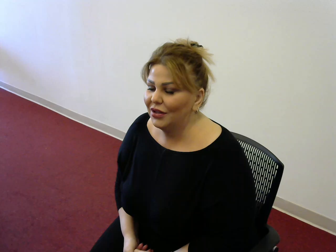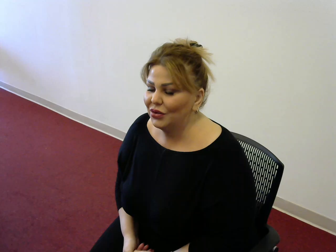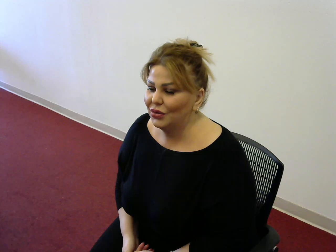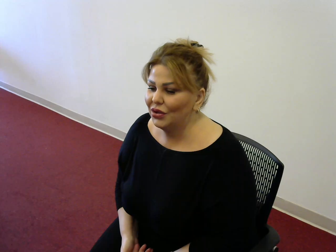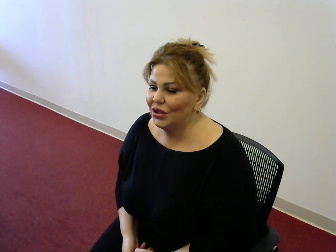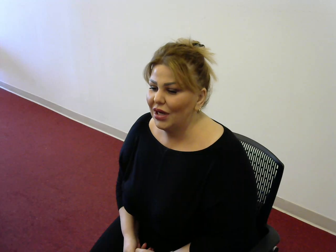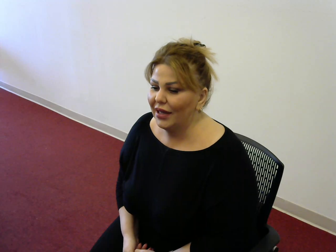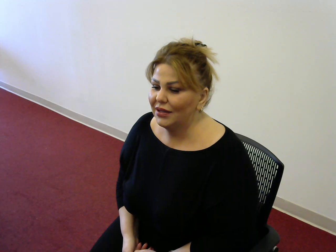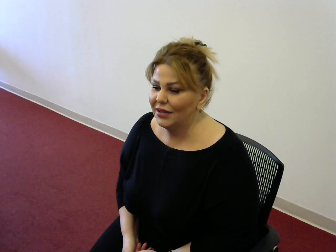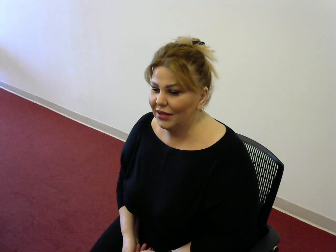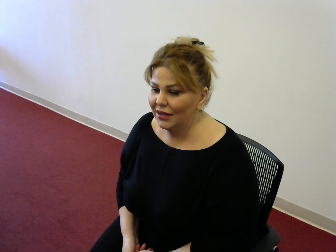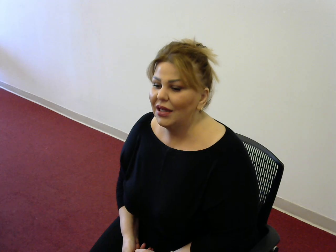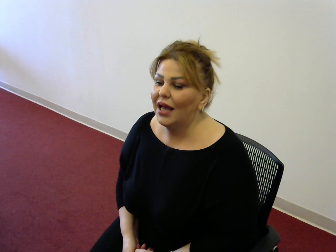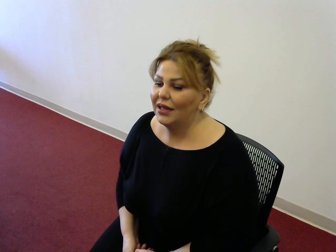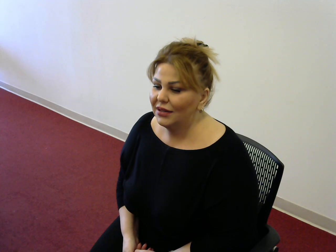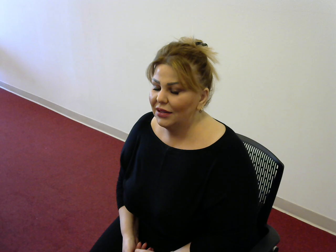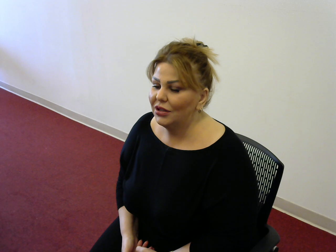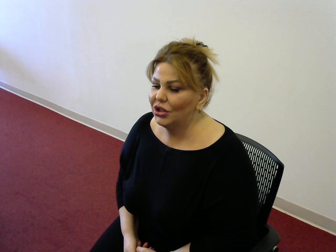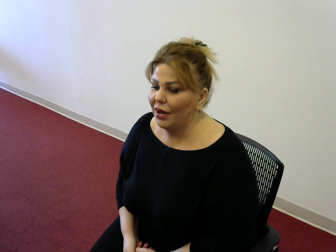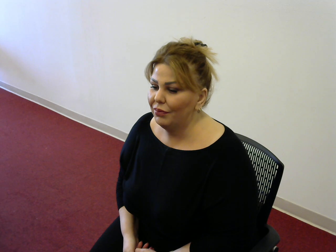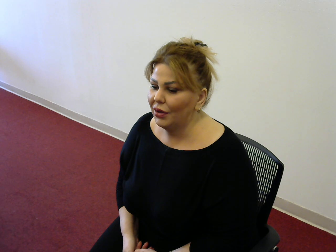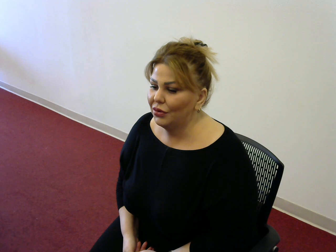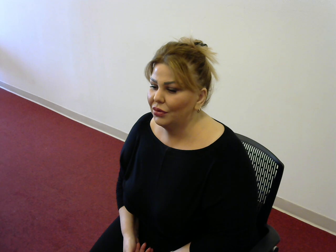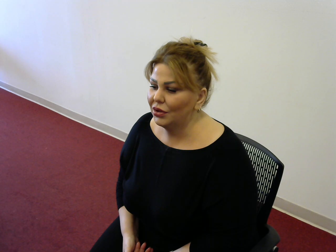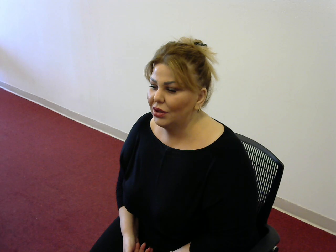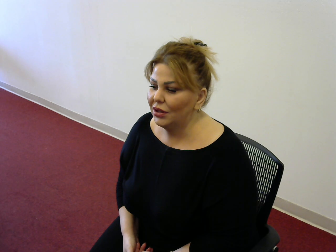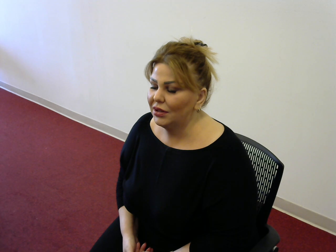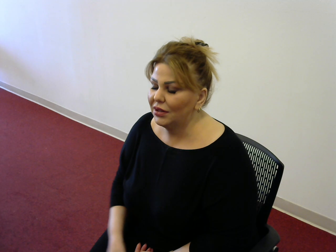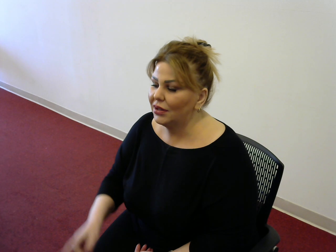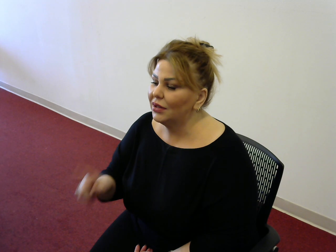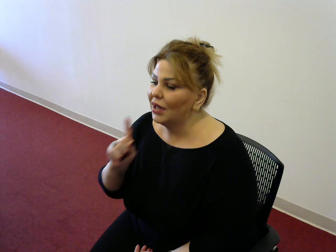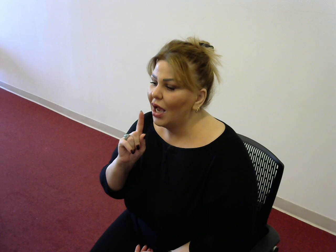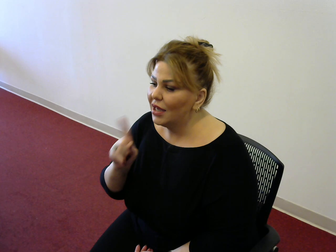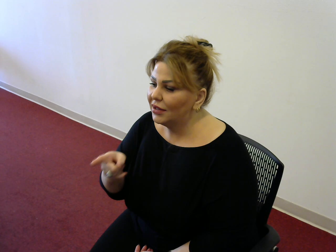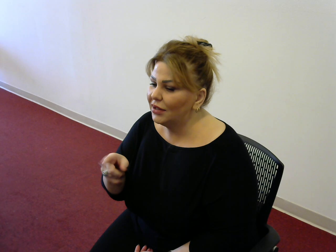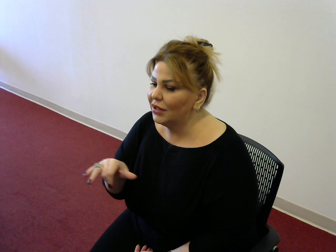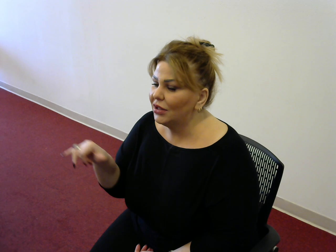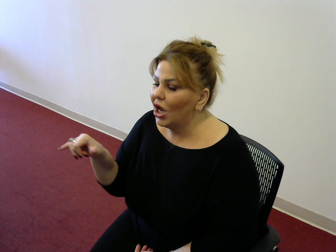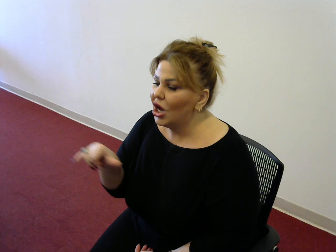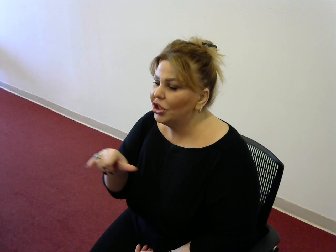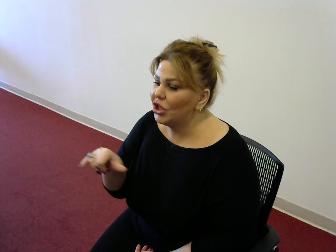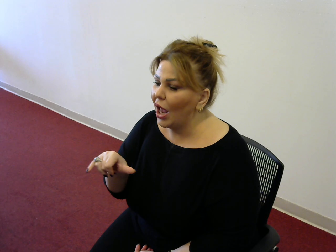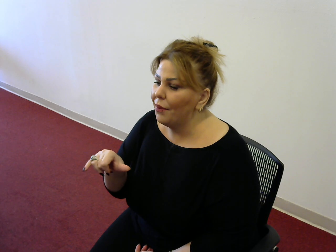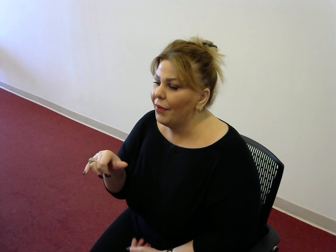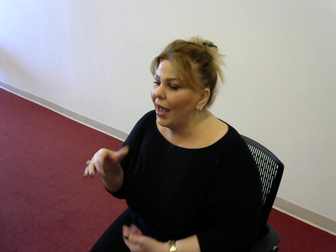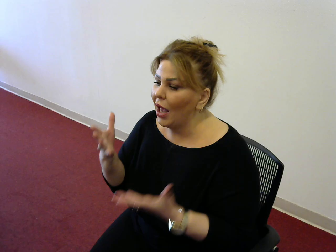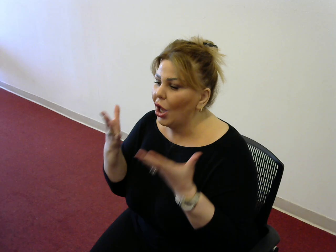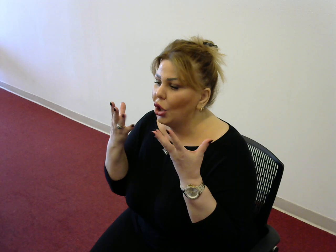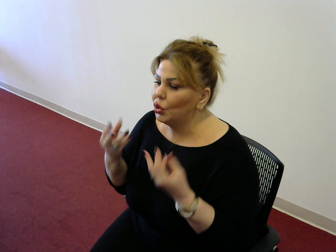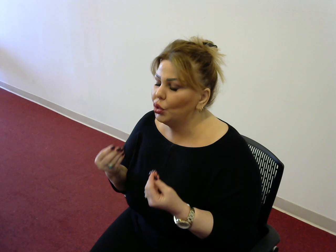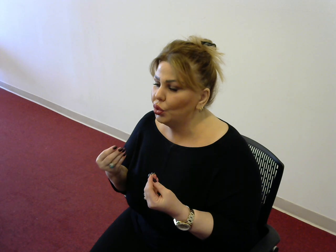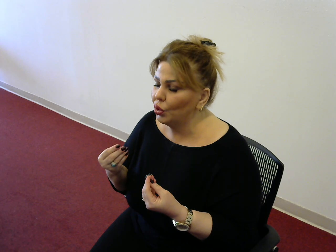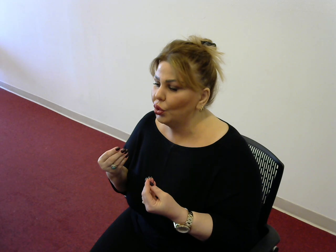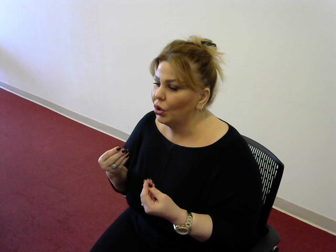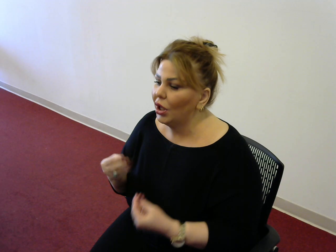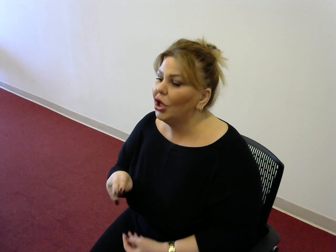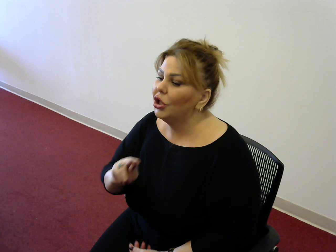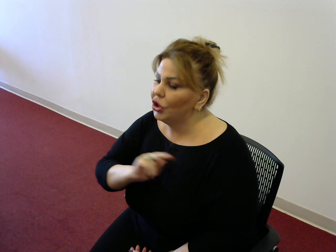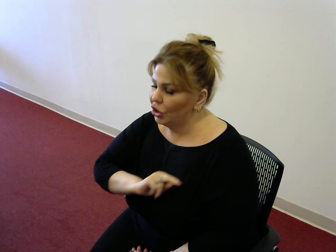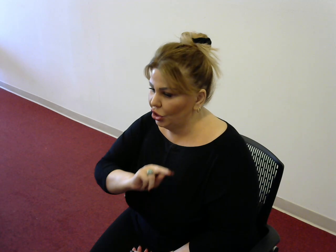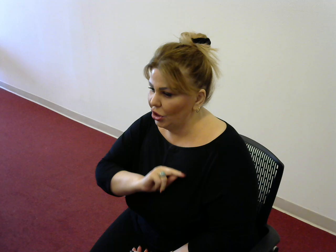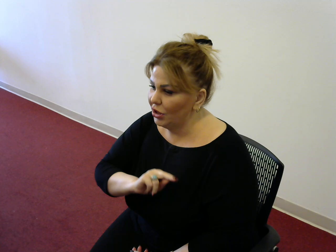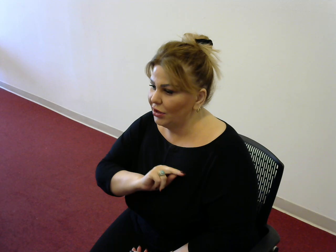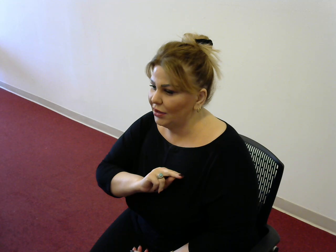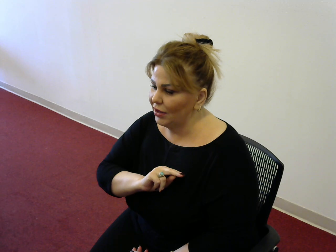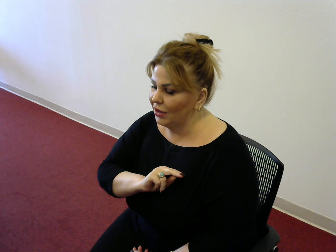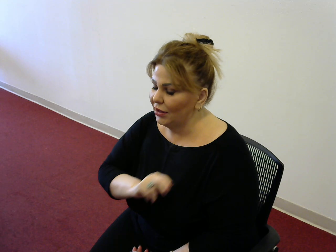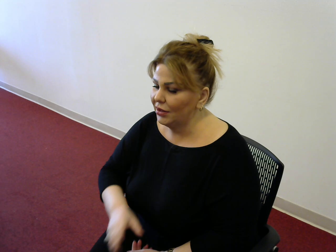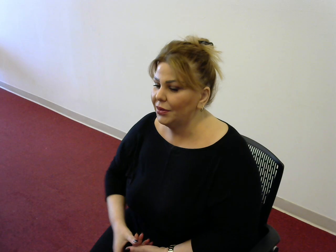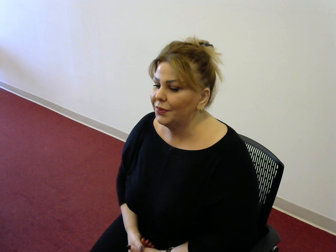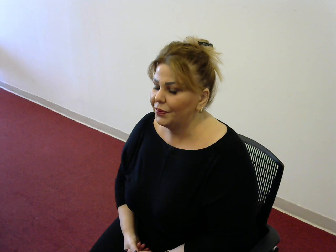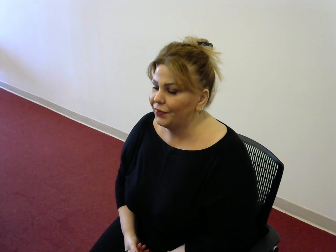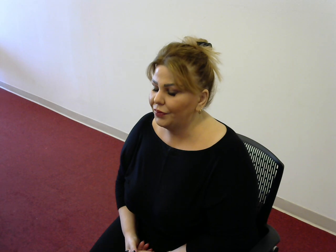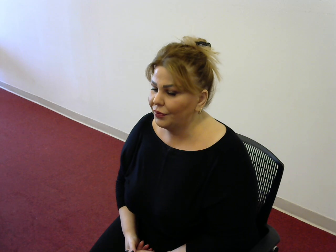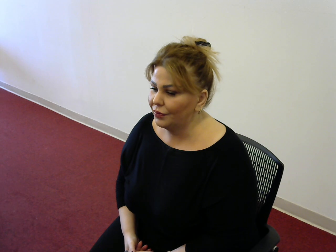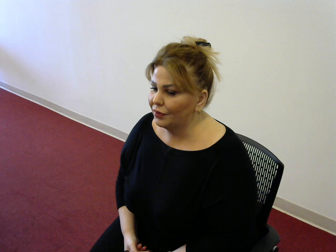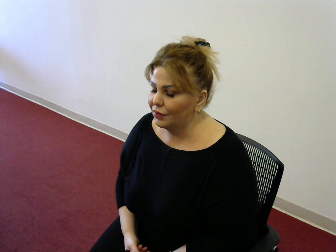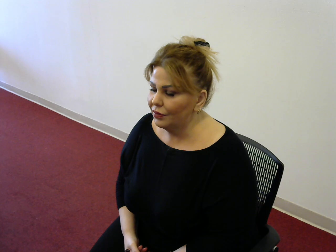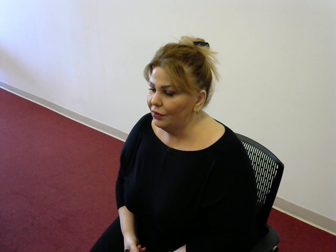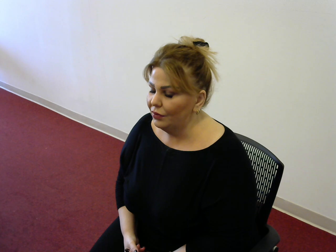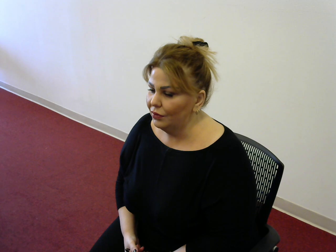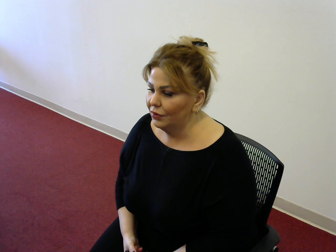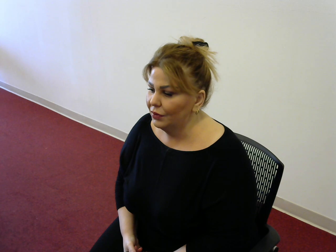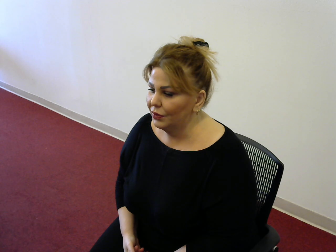Siz şənbə günü işləyirsiz?